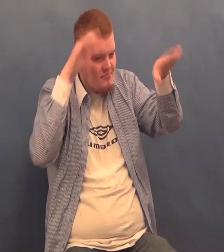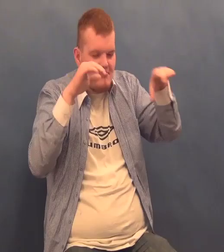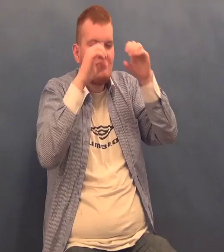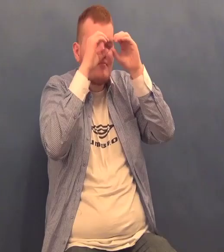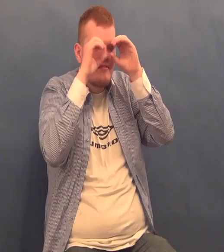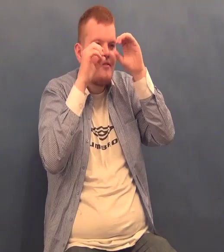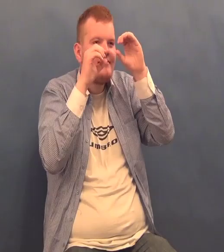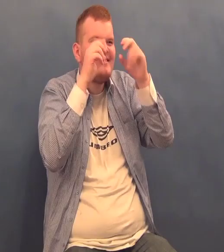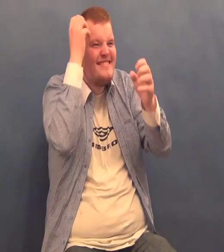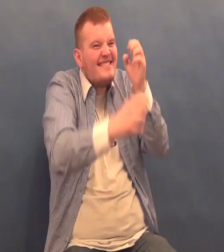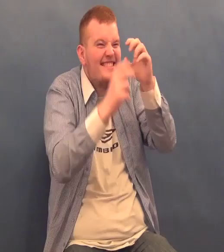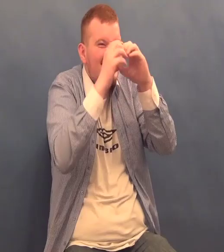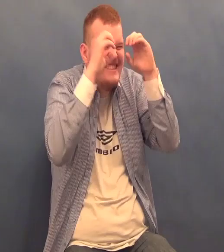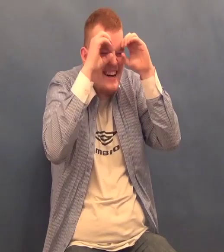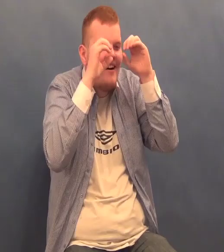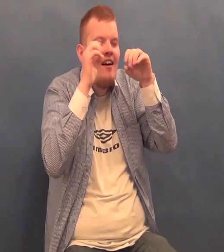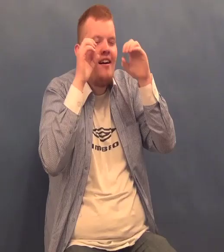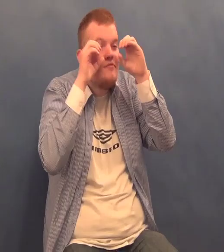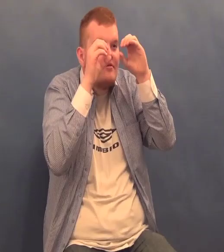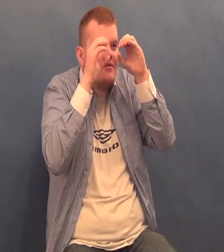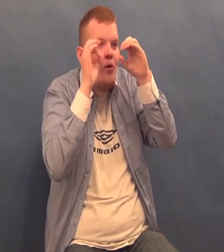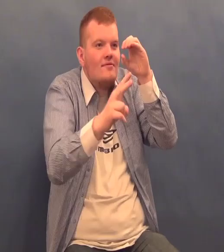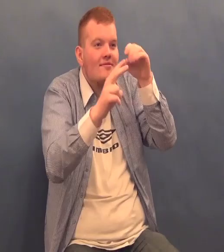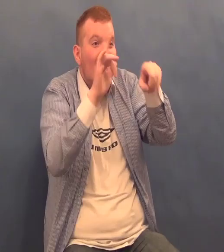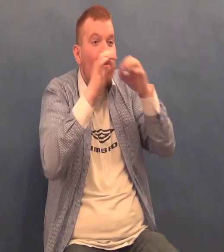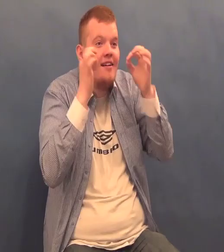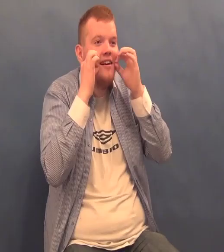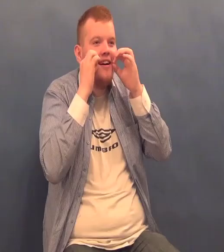Ale dokładnie się przygląda i stwierdza, że to kot.